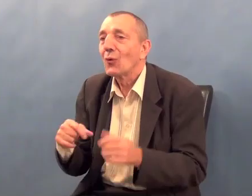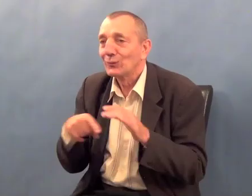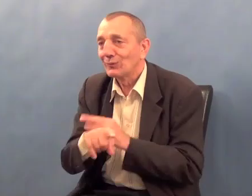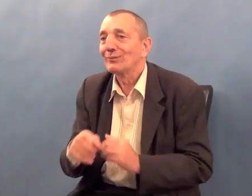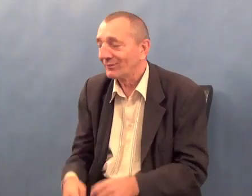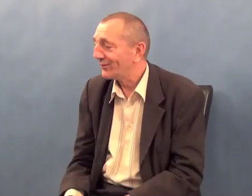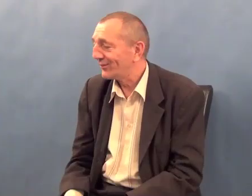Boi się, ucieka.